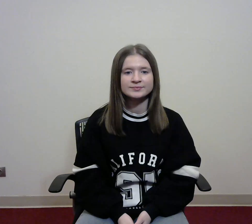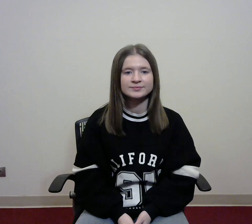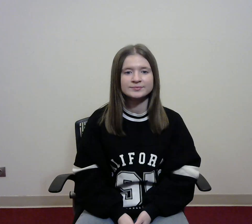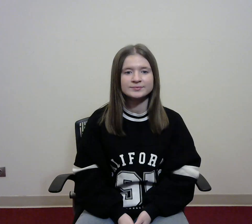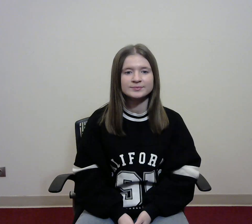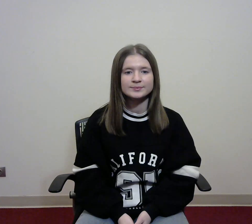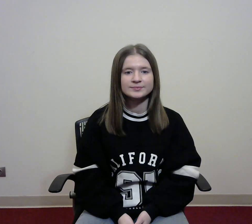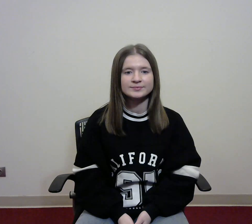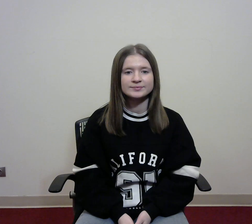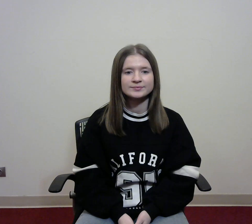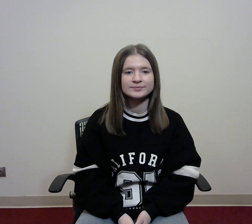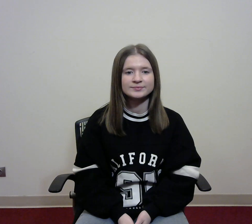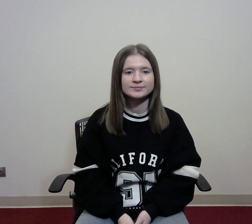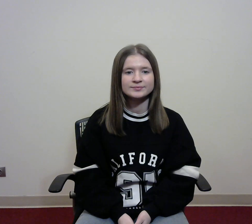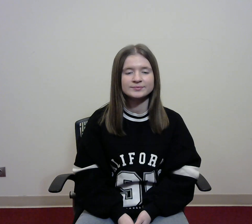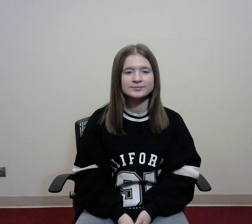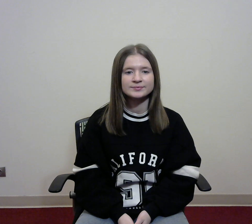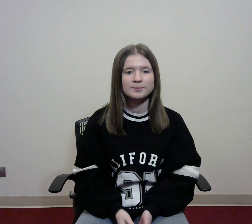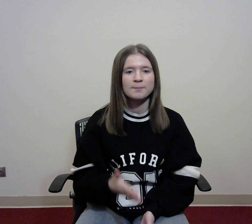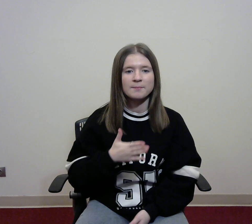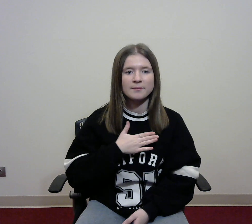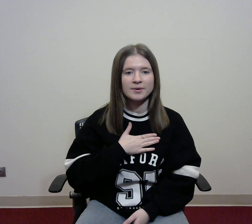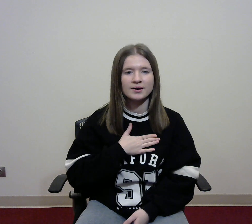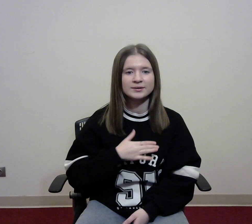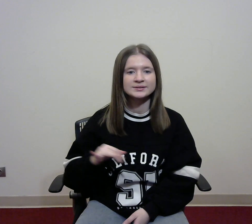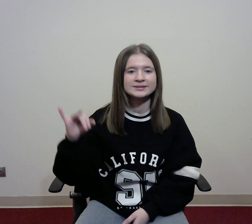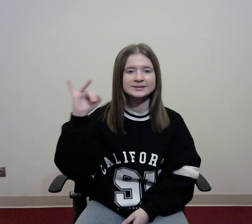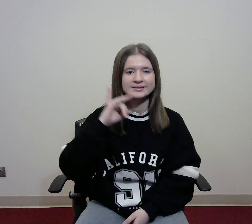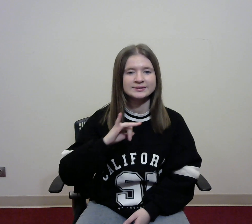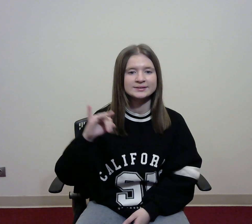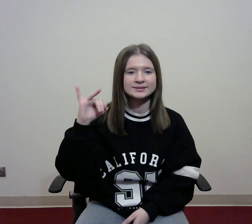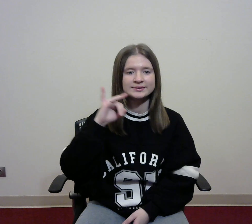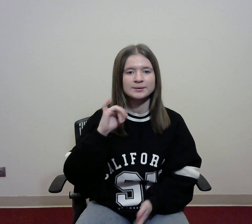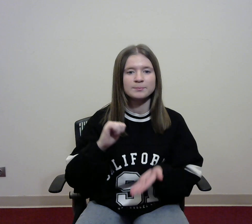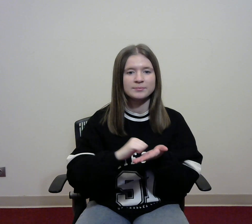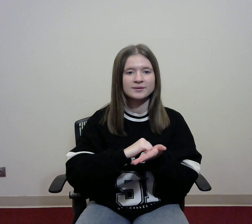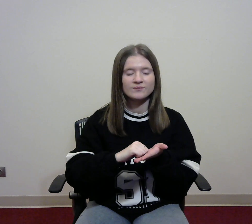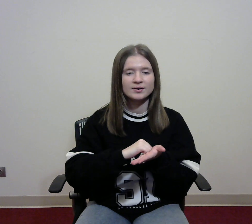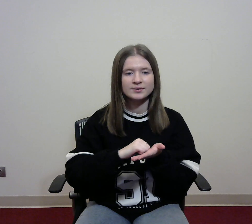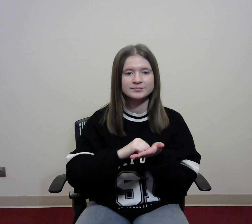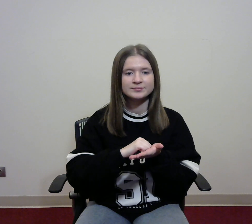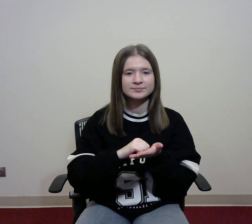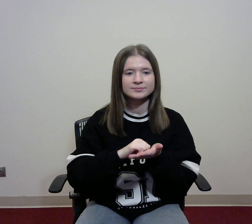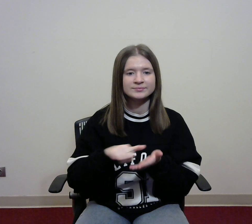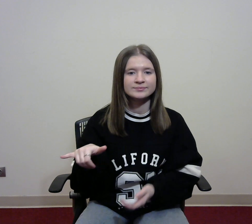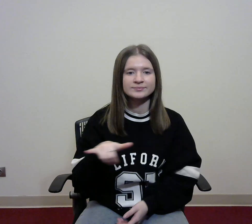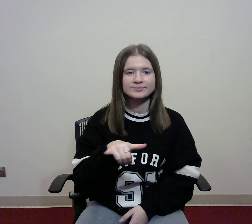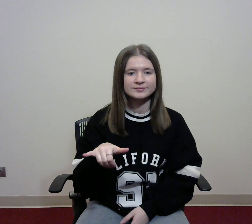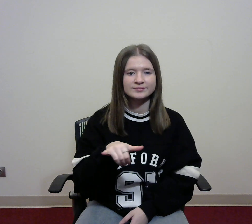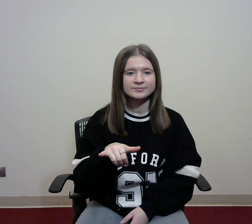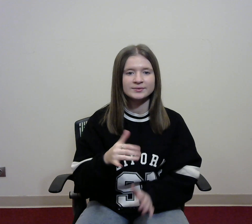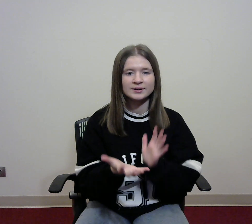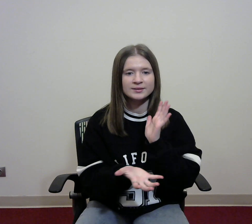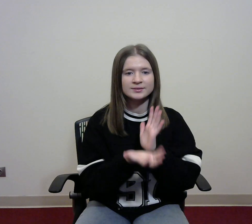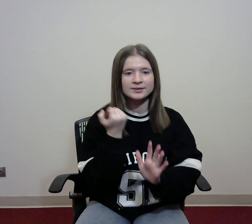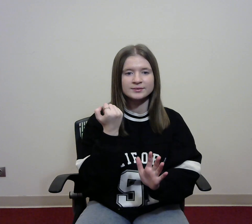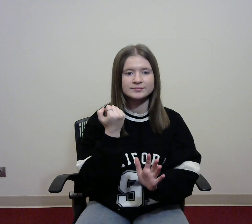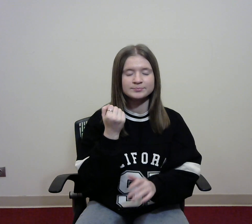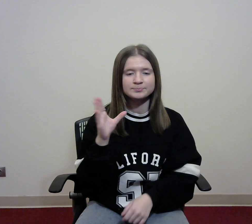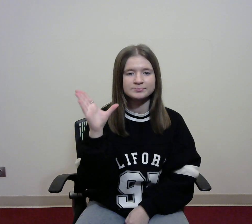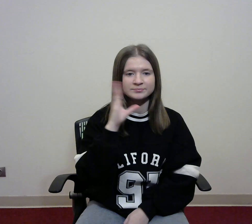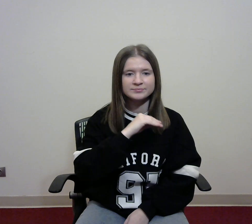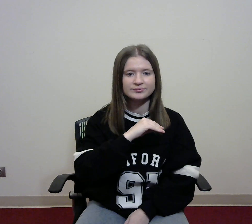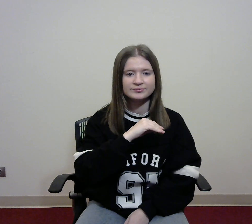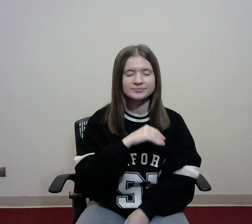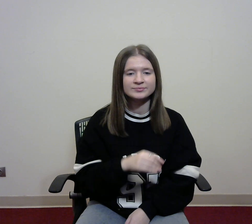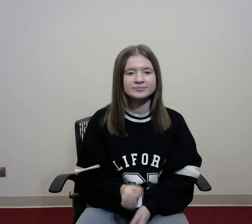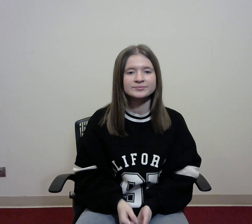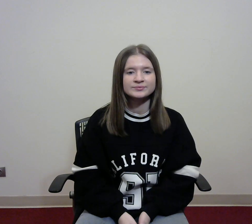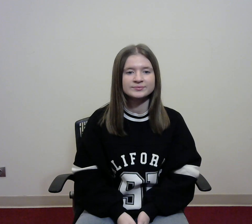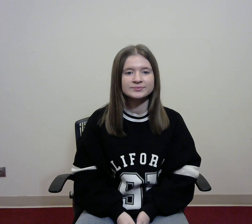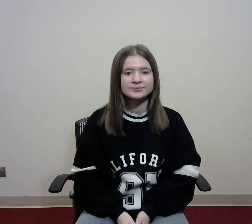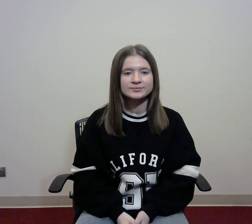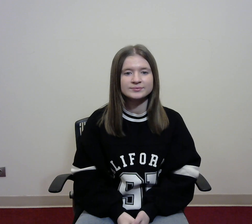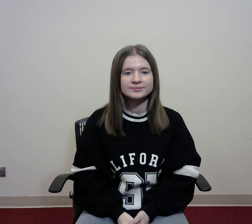Mən tarix sənədləri hardan götürə bilərəm?